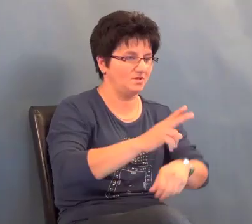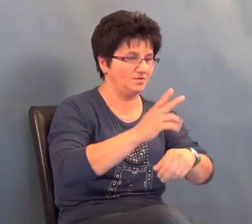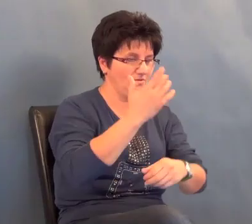Którego?